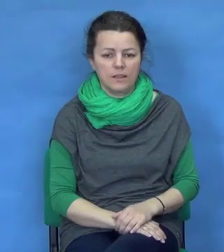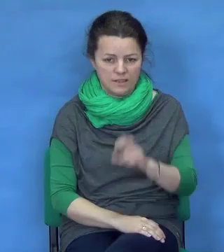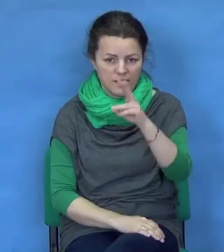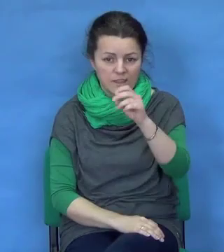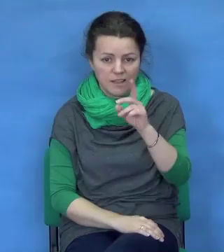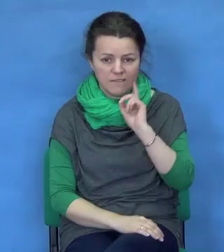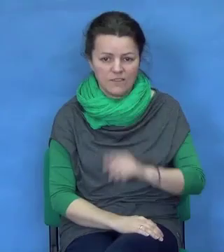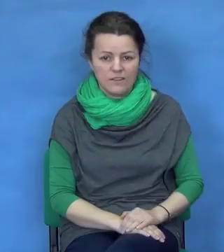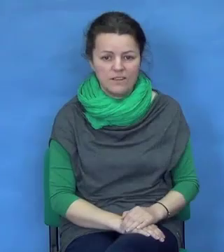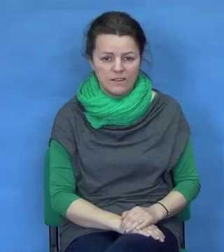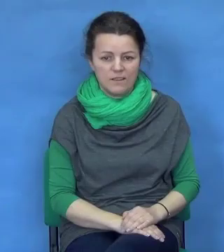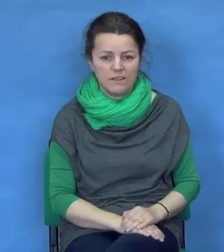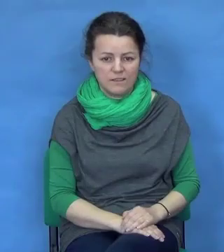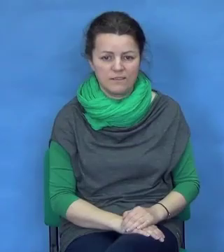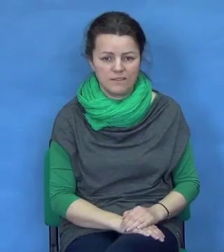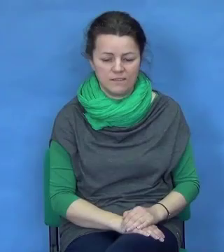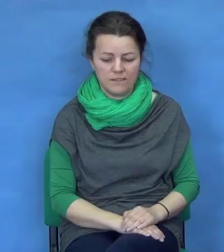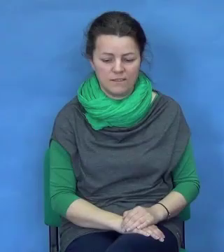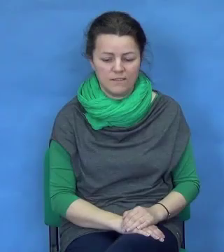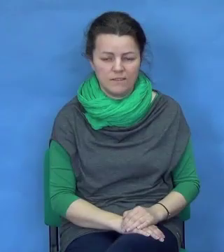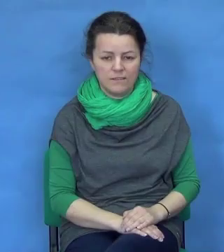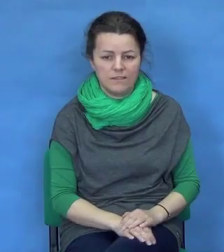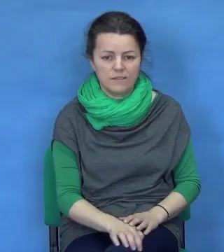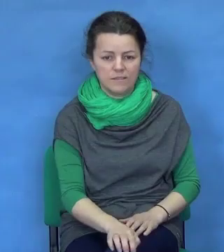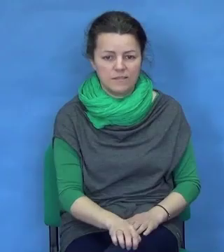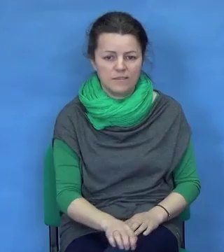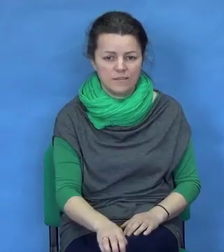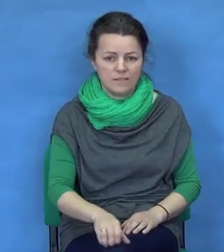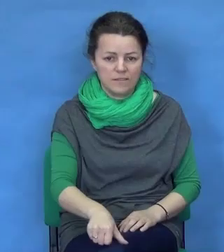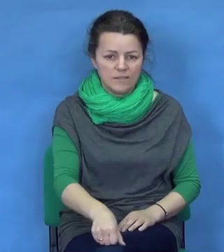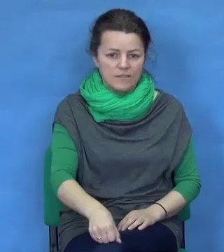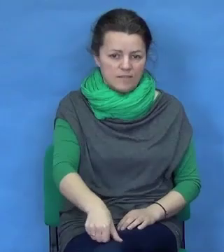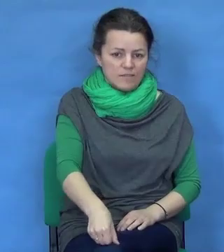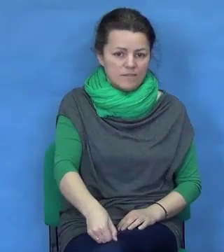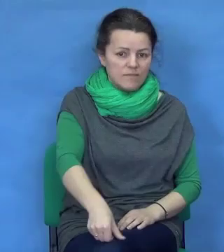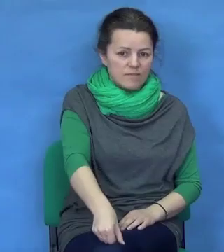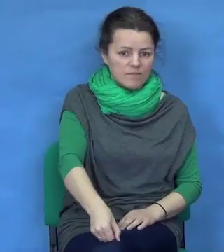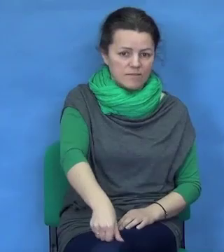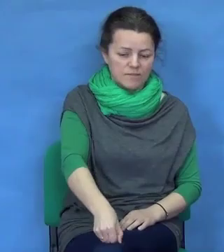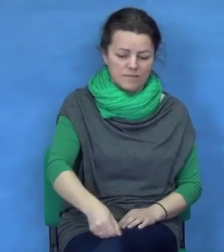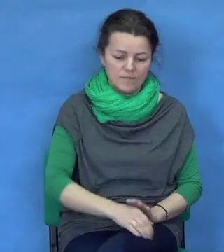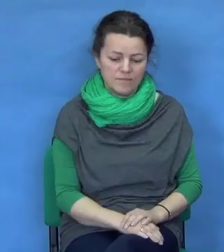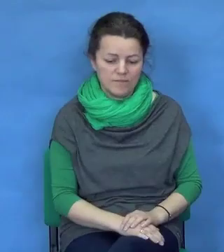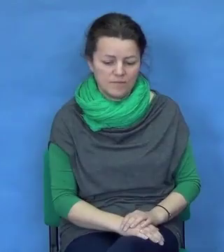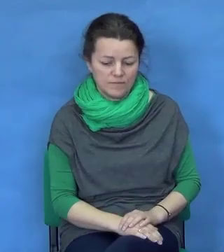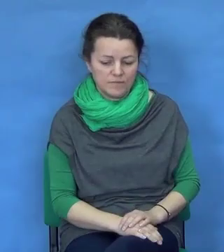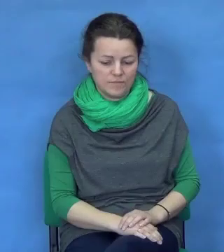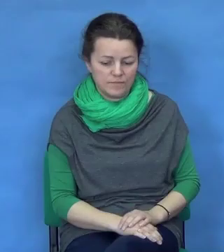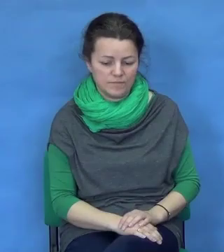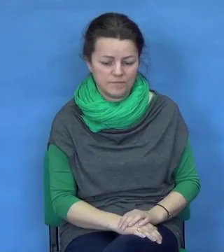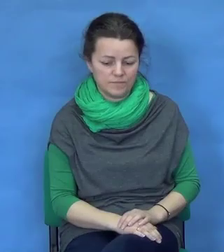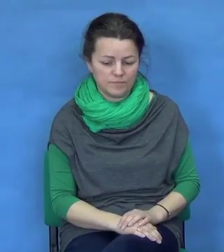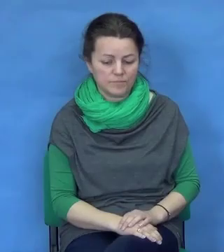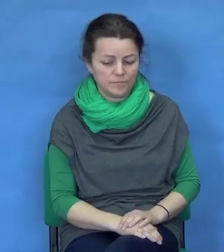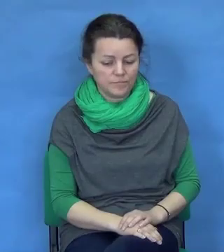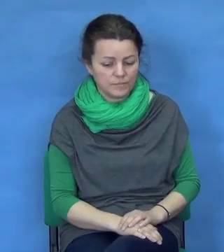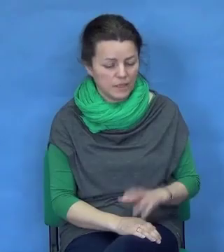Tak, właśnie.